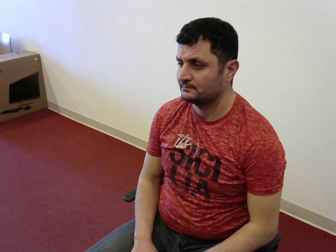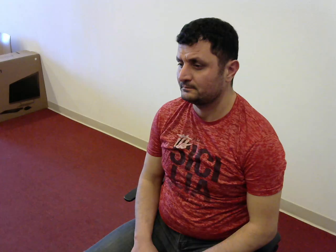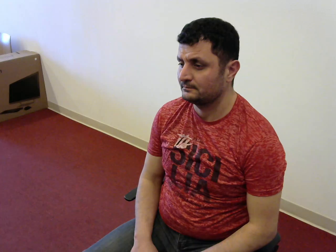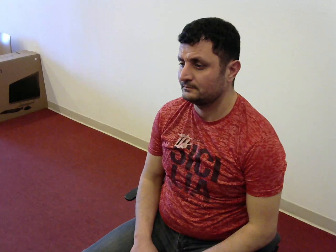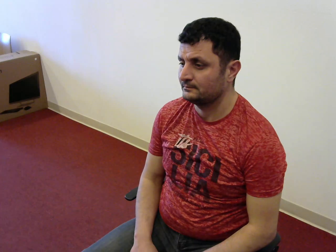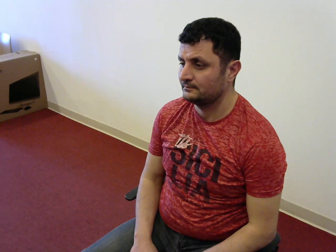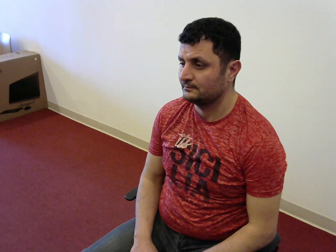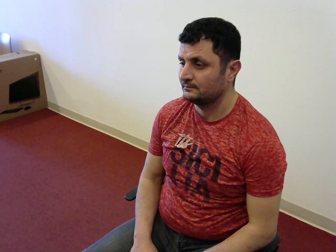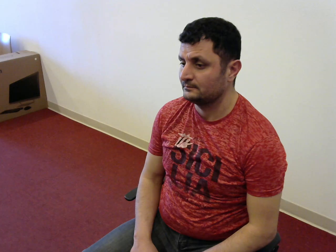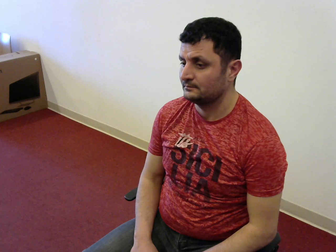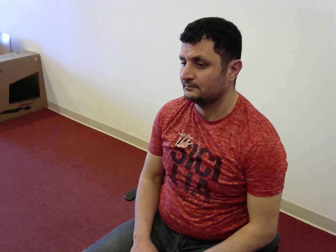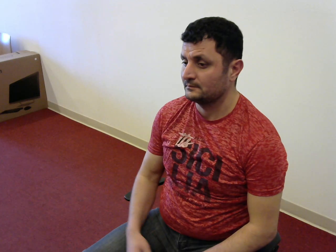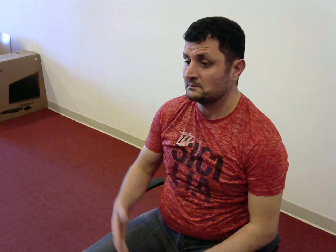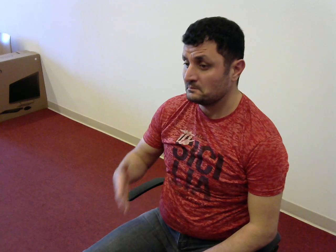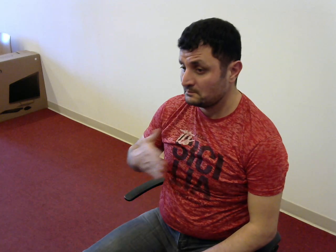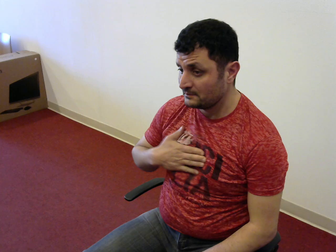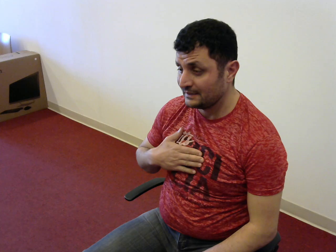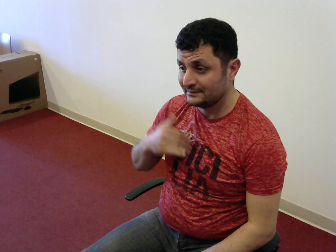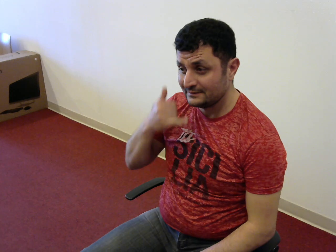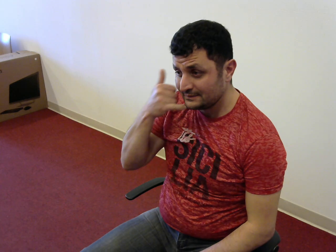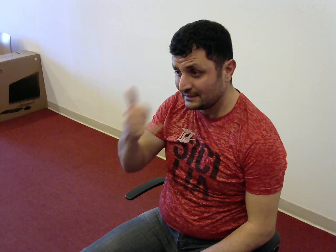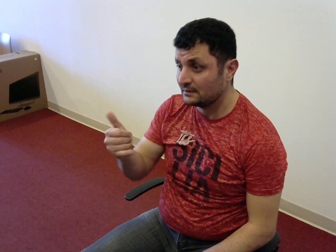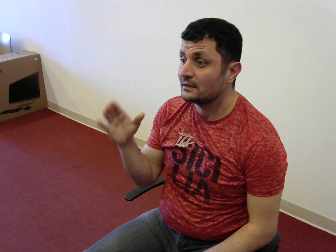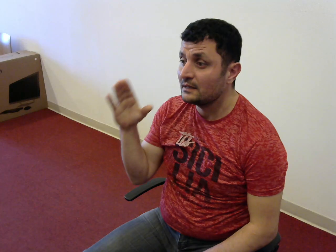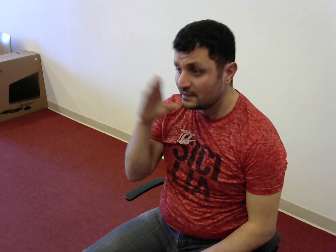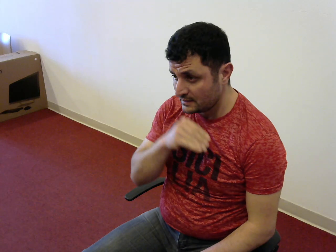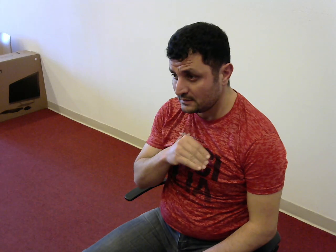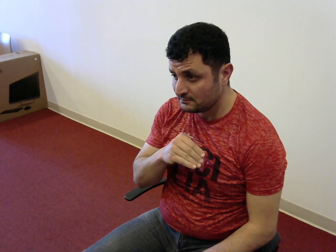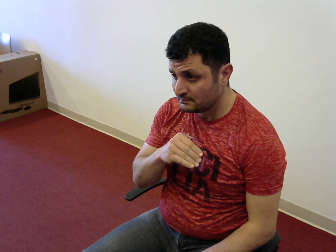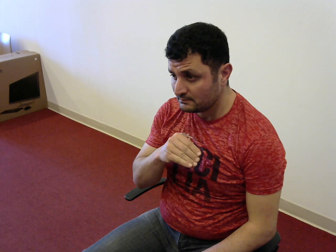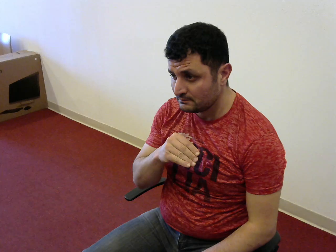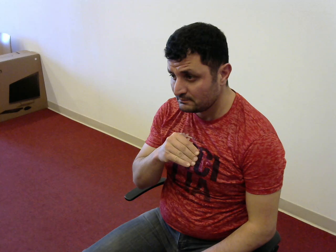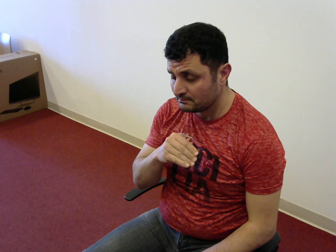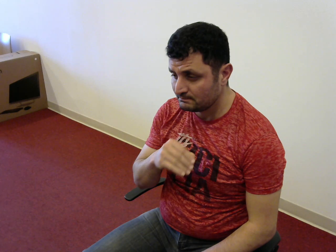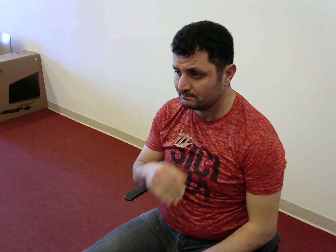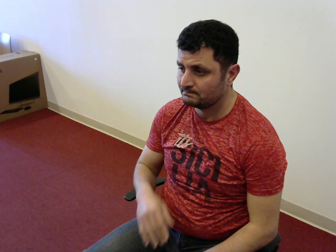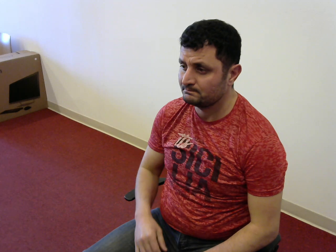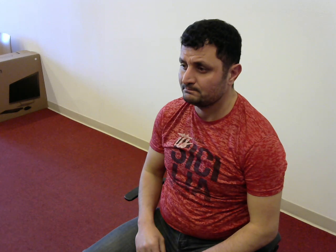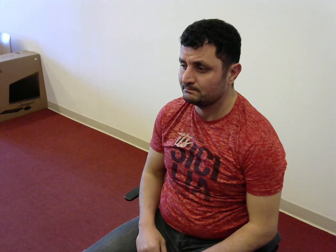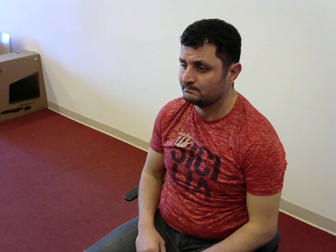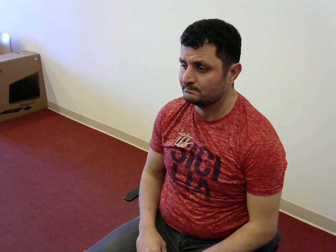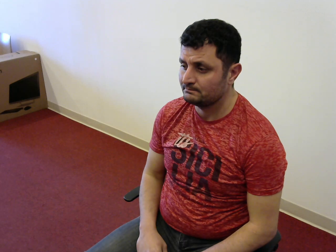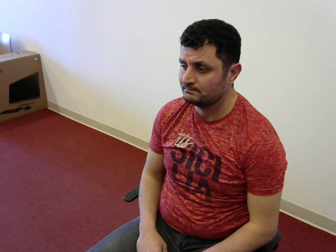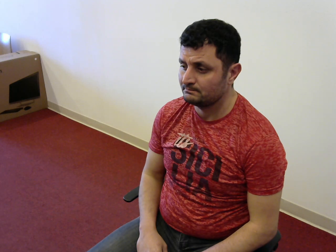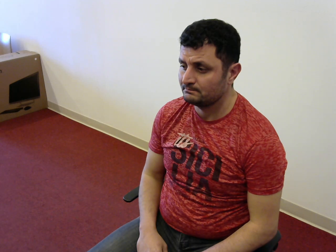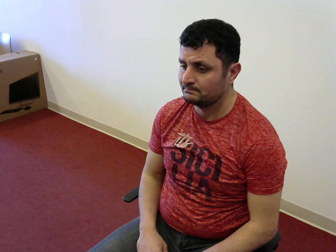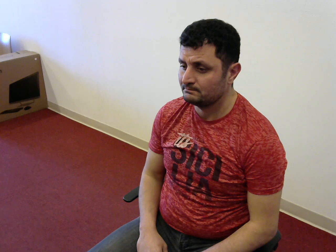Mən zəng edə bilərəmmi?